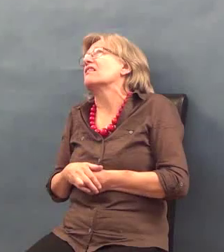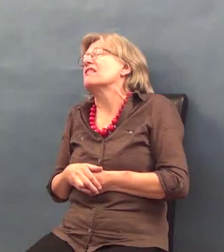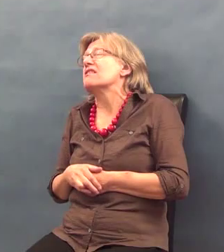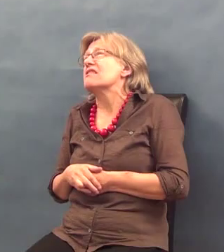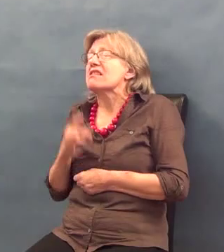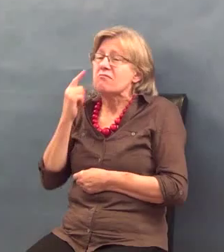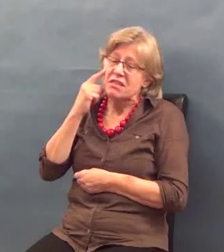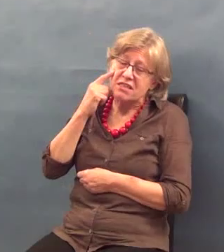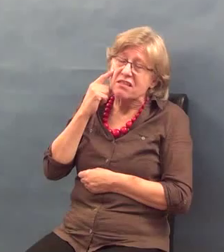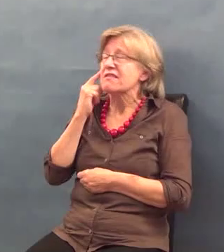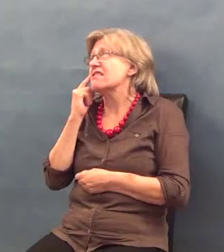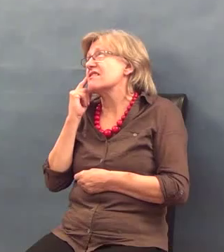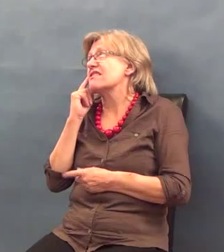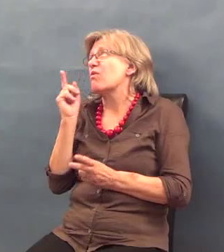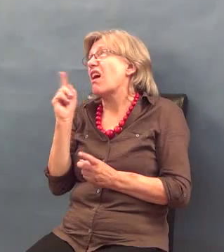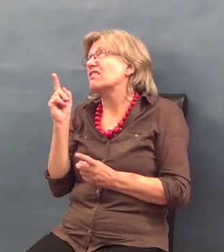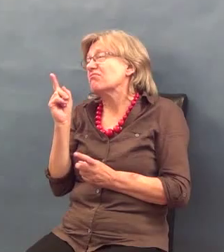Chłopak myśli: on nie uważa.